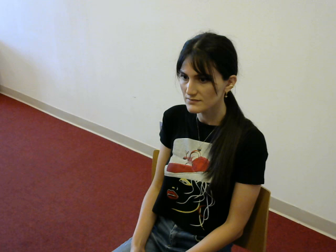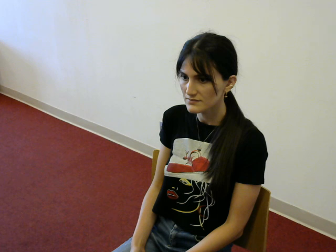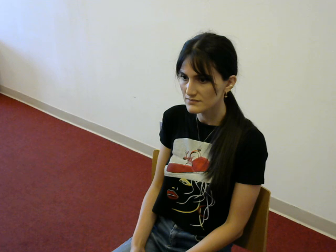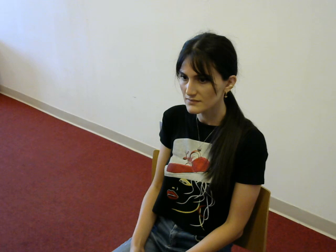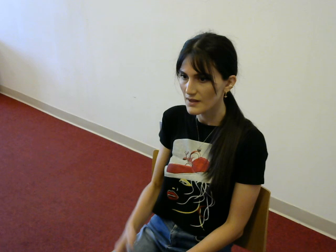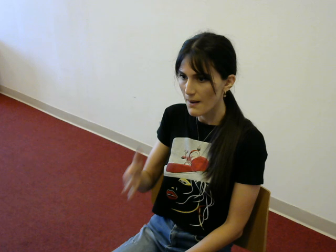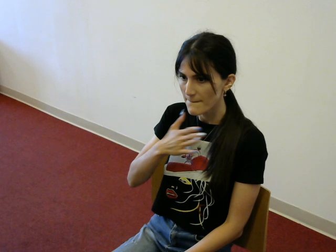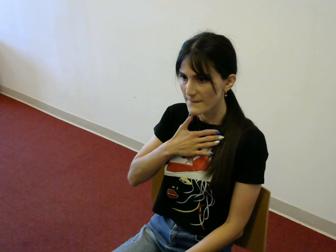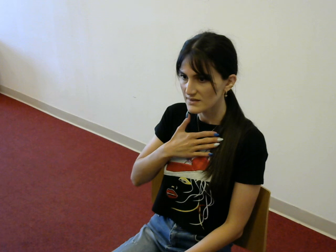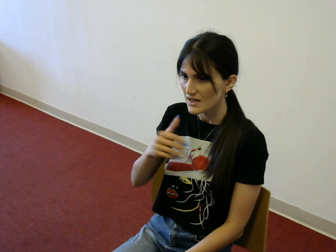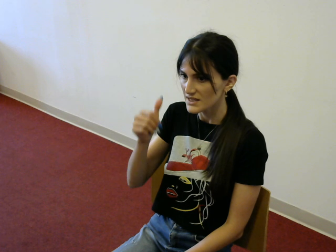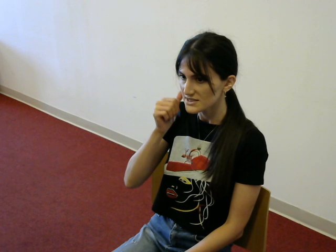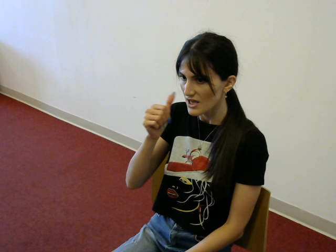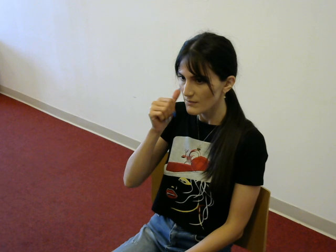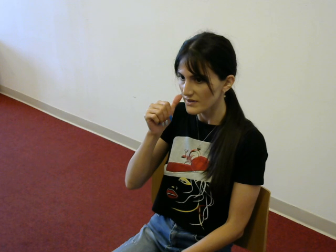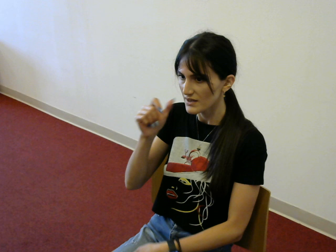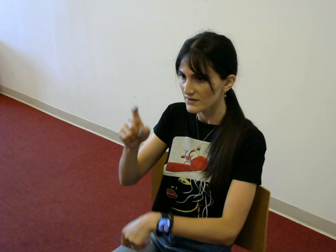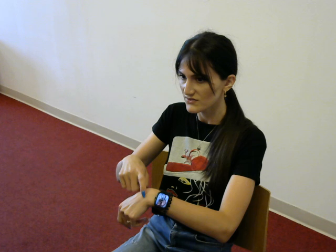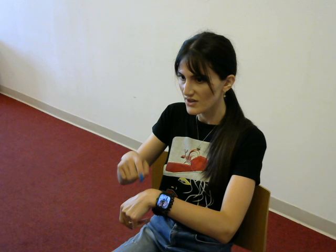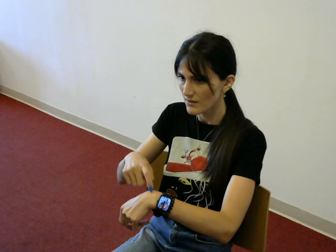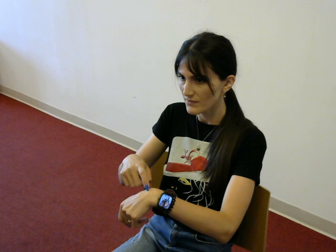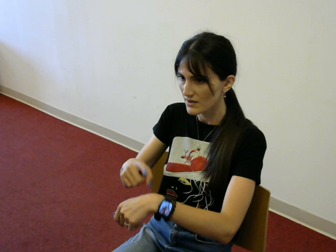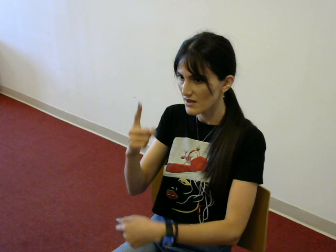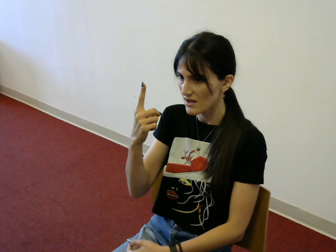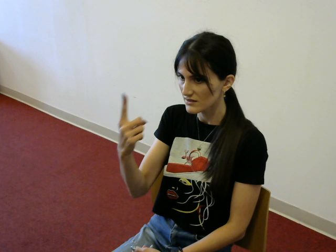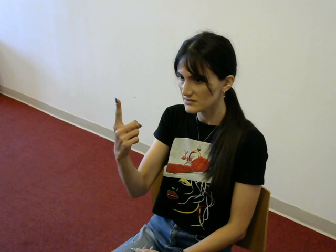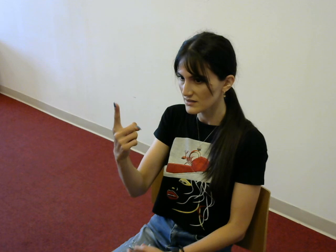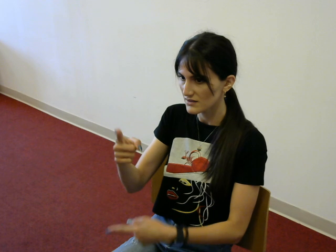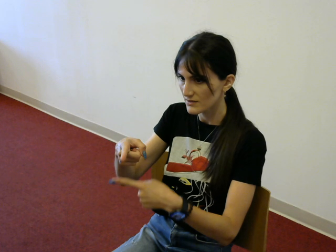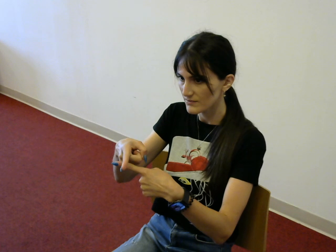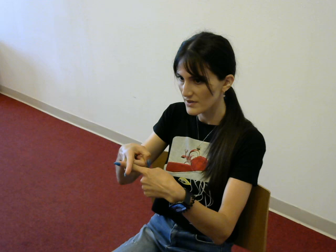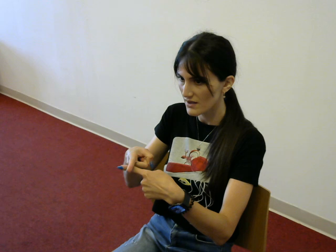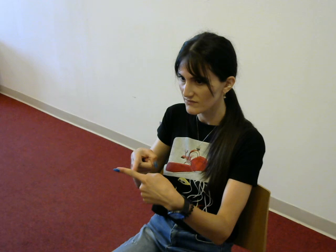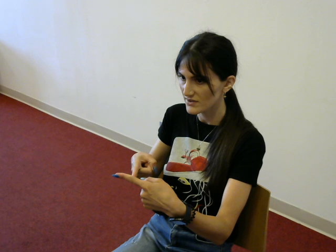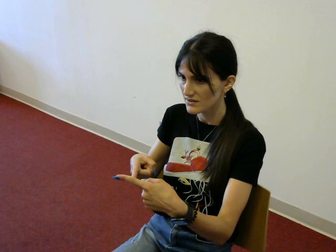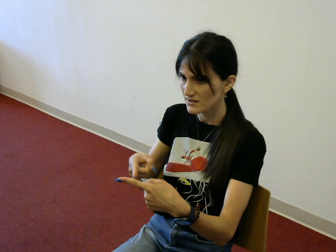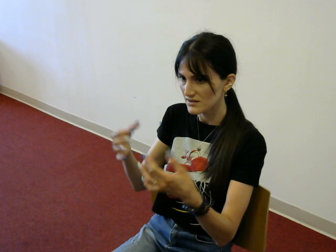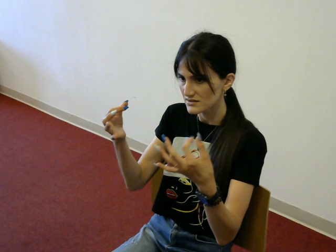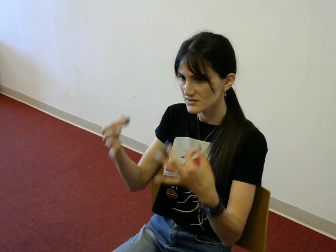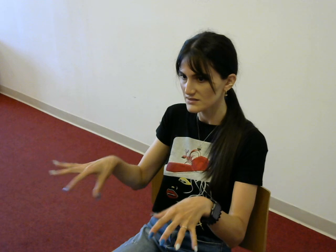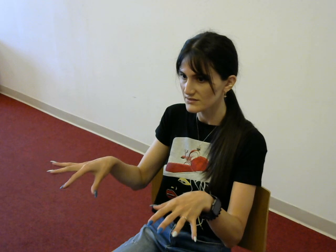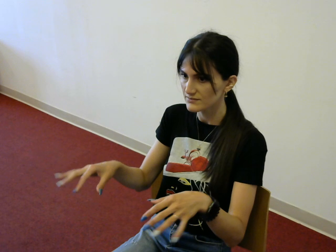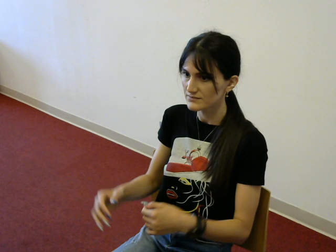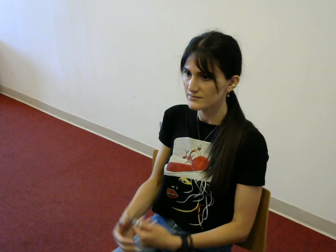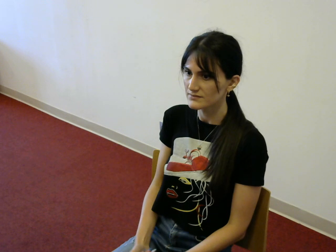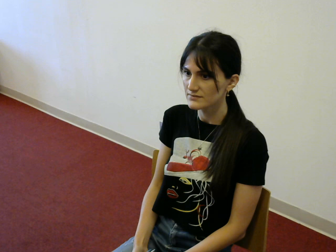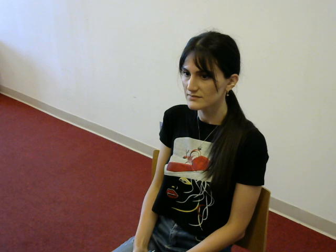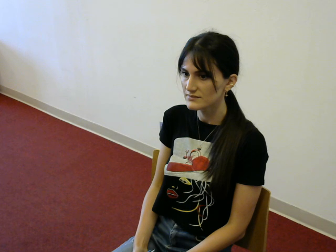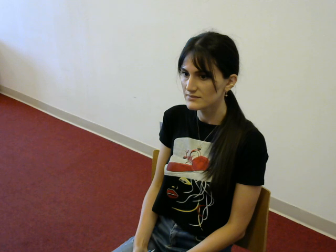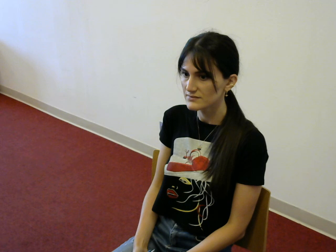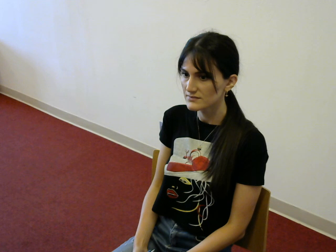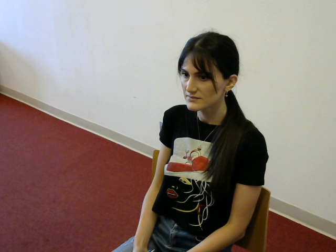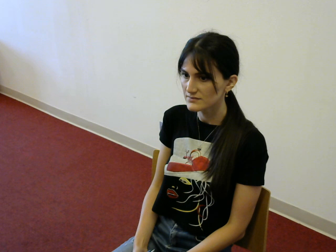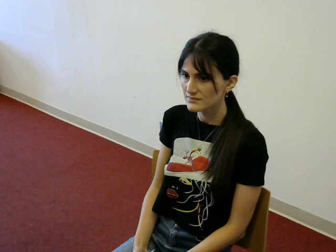Mən sabah saat birin yarısı boşam